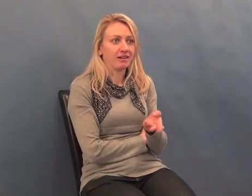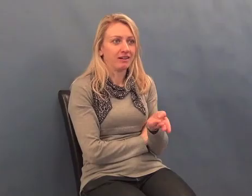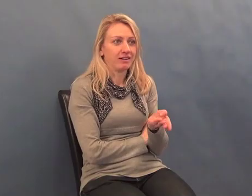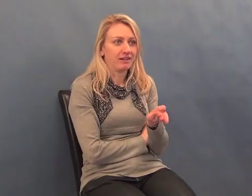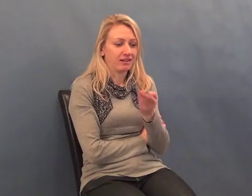Nie ma.